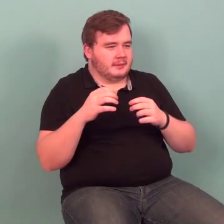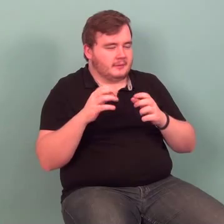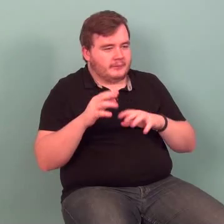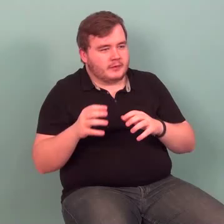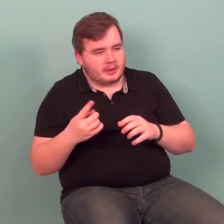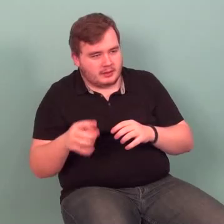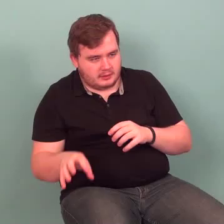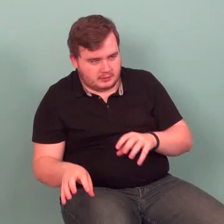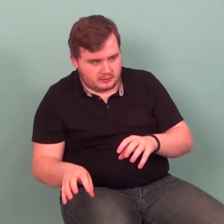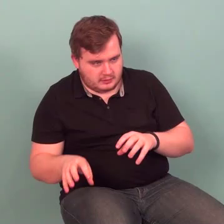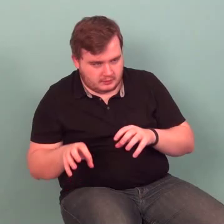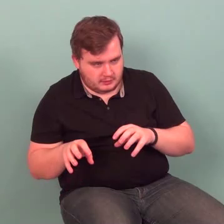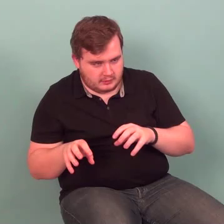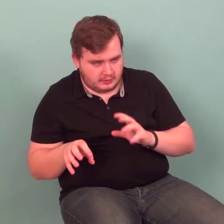Próbuje sięgnąć po jedną z nich.